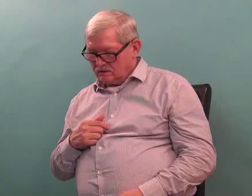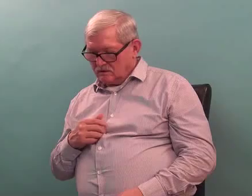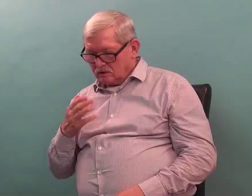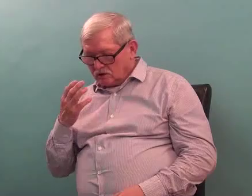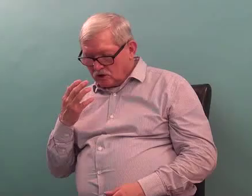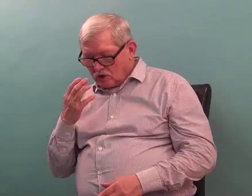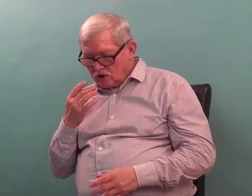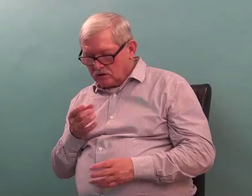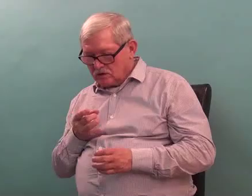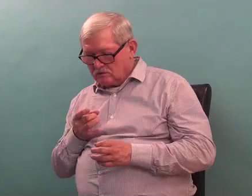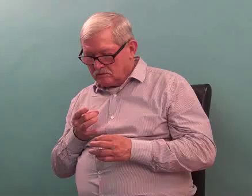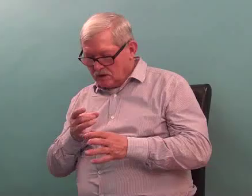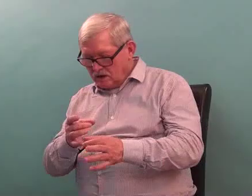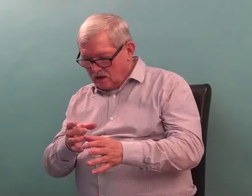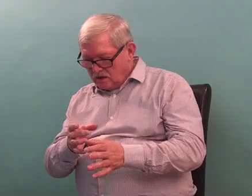Kot biegnie.